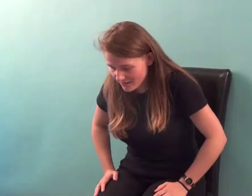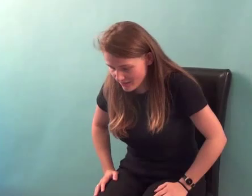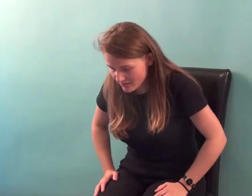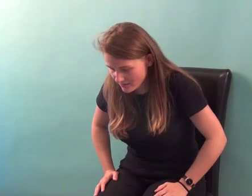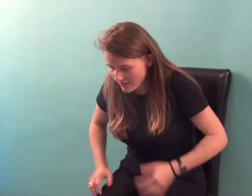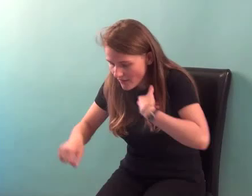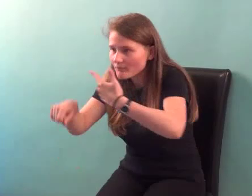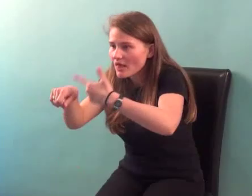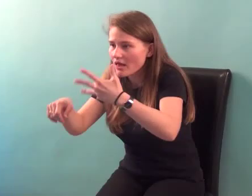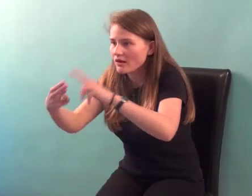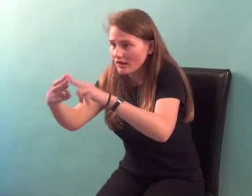Umówimy się na dwudziestego piątego?